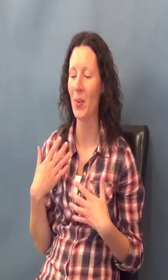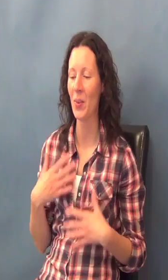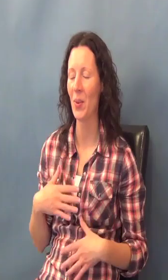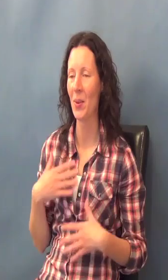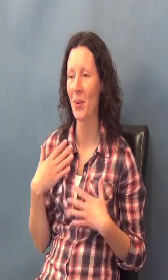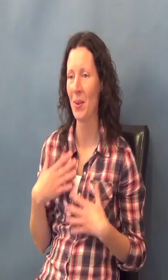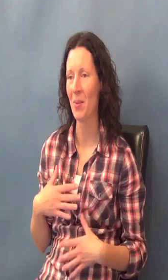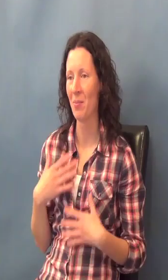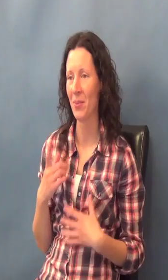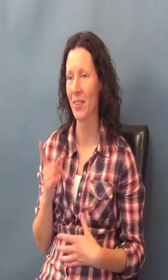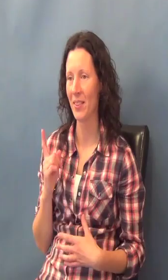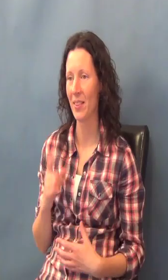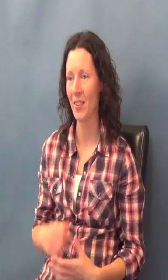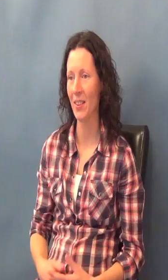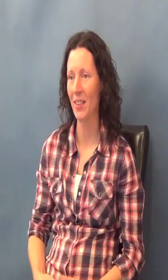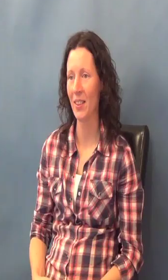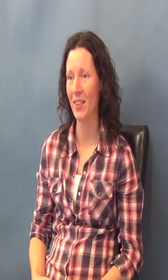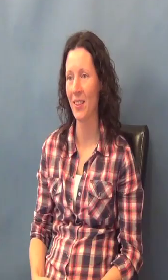Zakaz kąpieli konia.